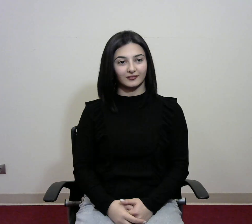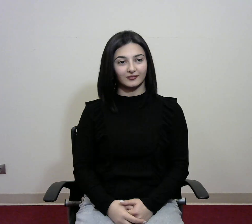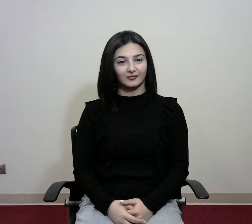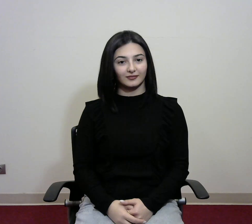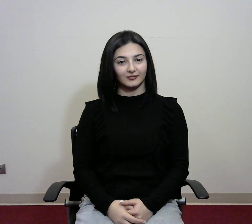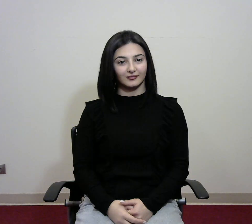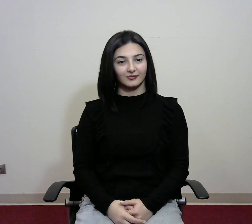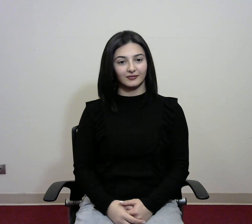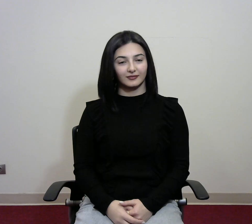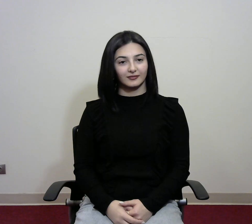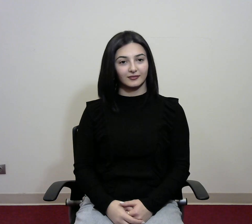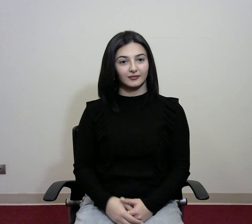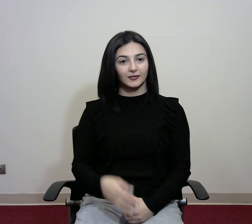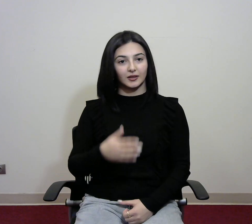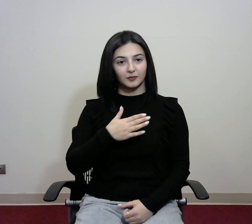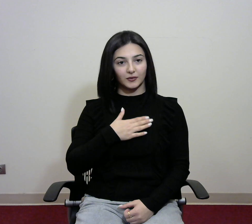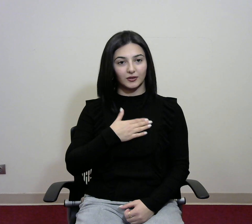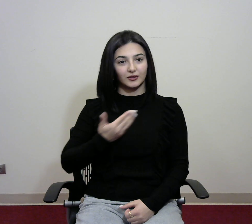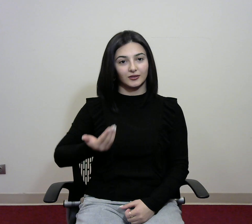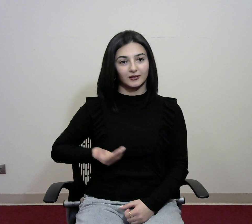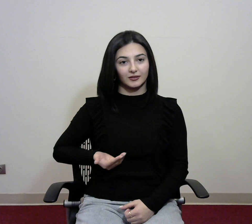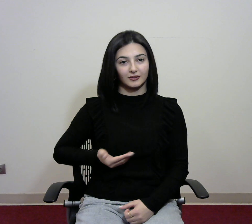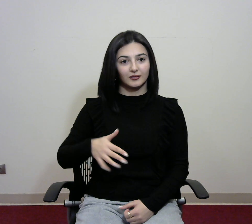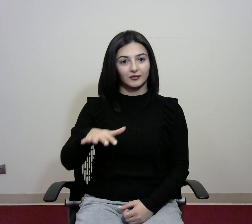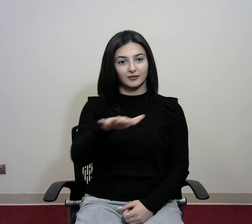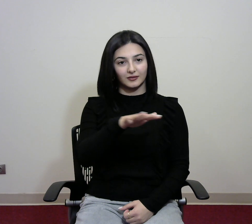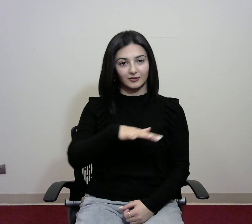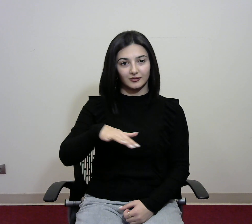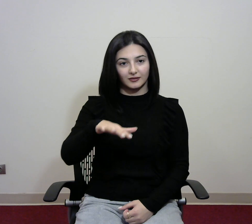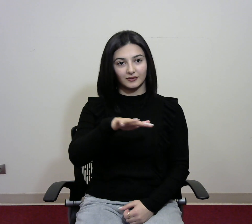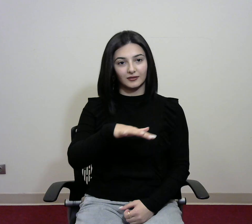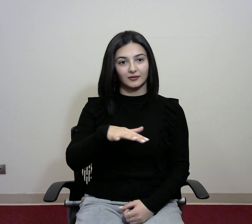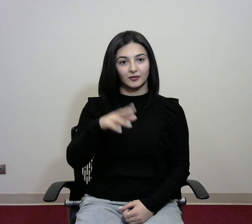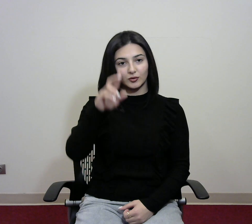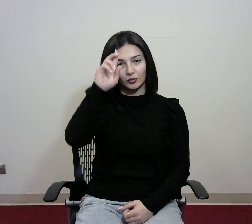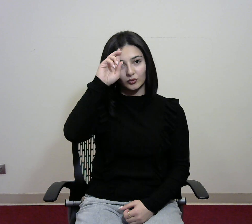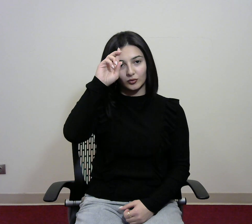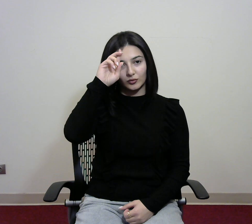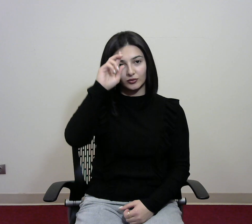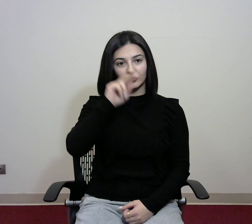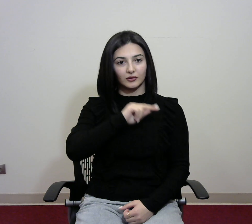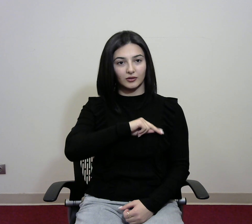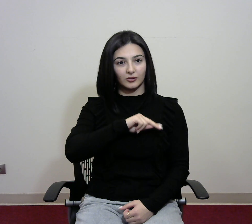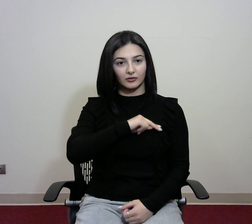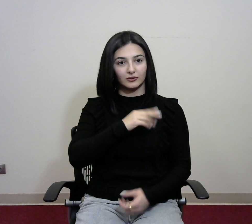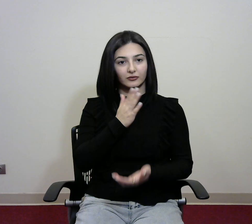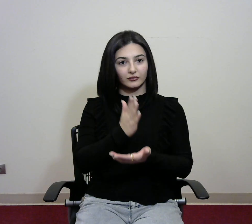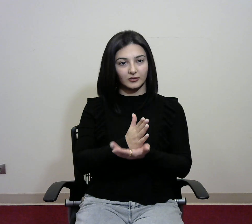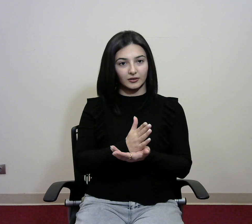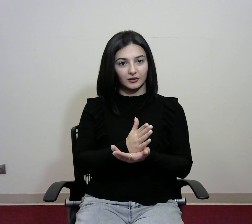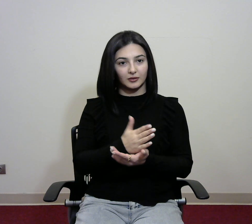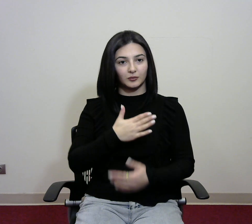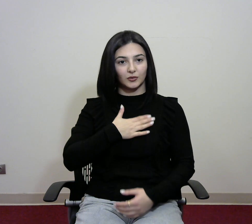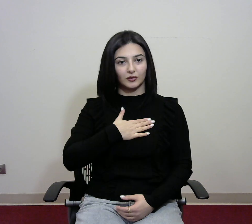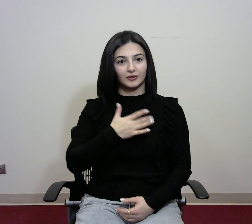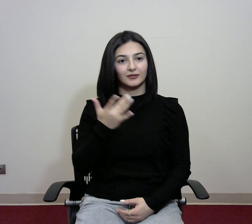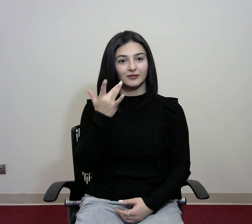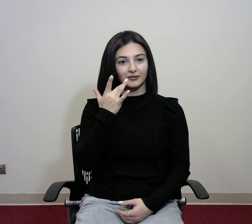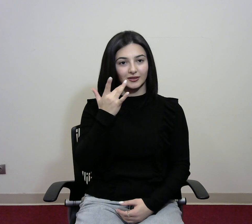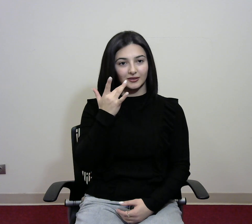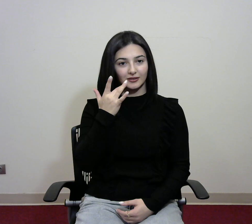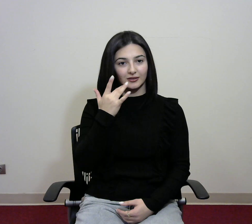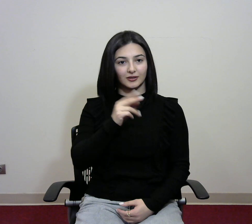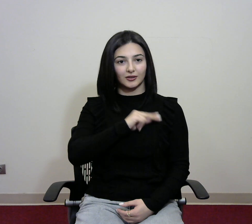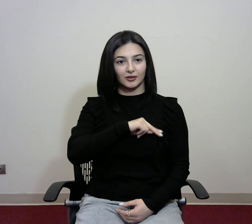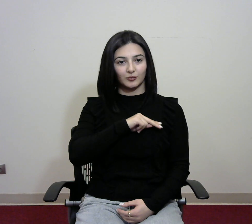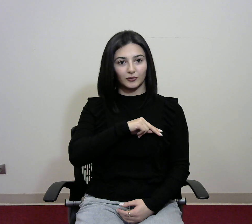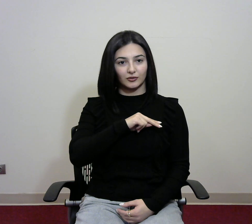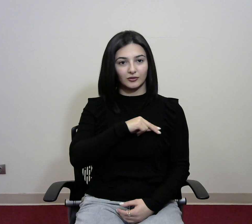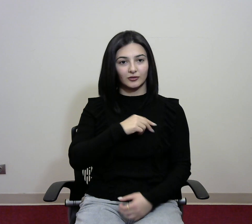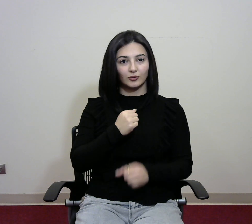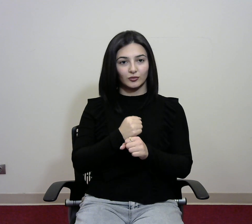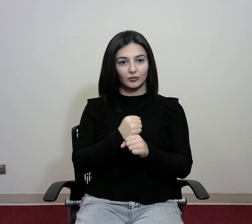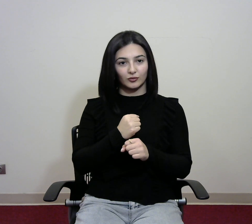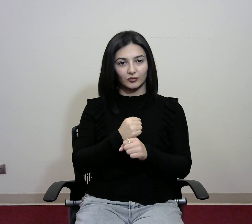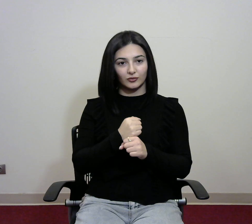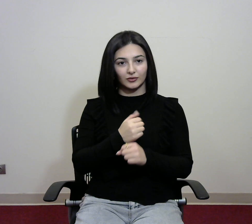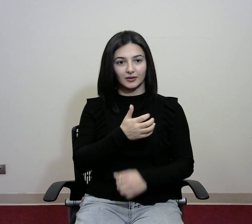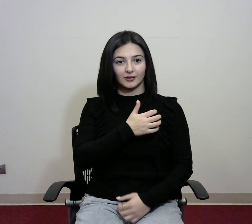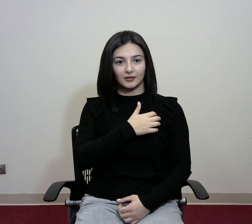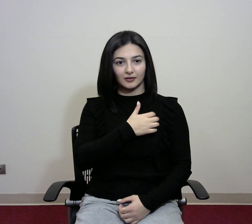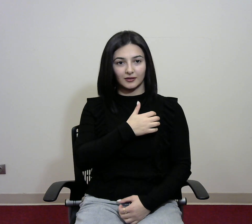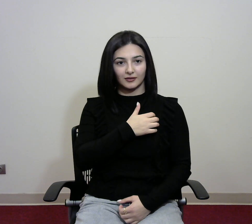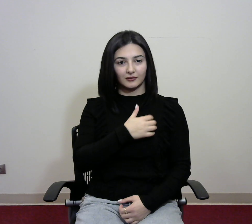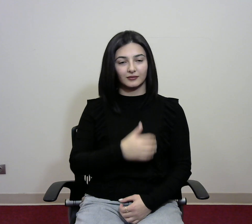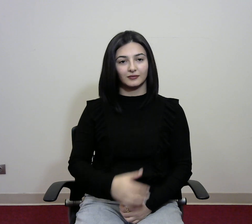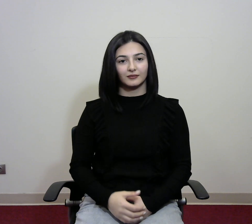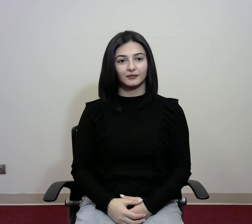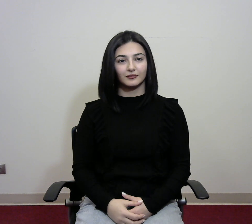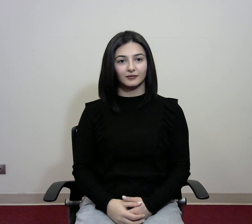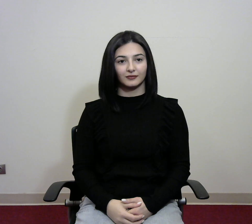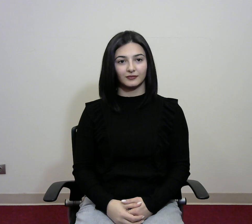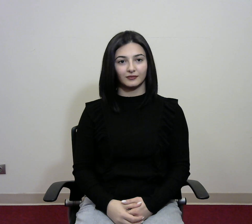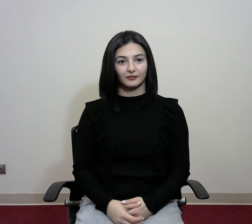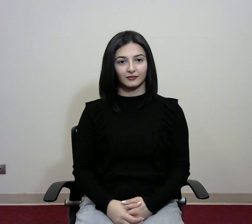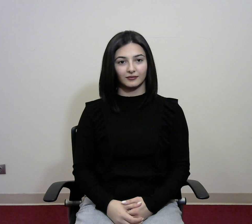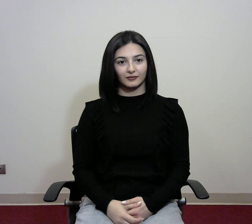Mənim yaşadığım ərazidə dövlət işi var, mən həmin işdə işləmək istəyirəm